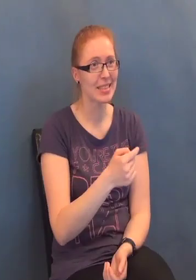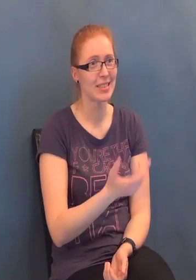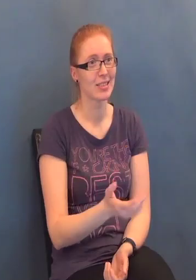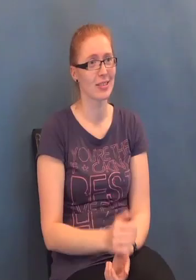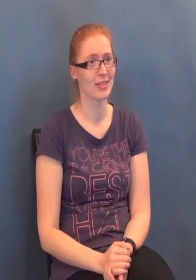Zajęty.